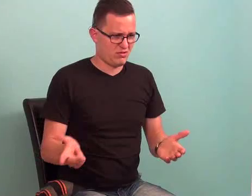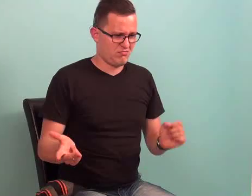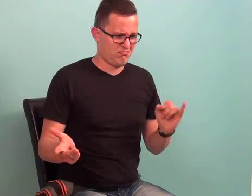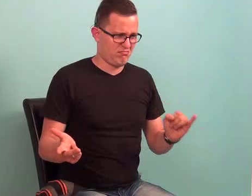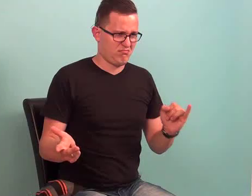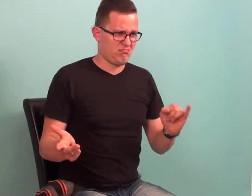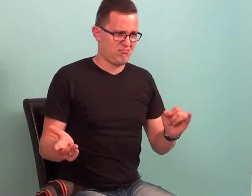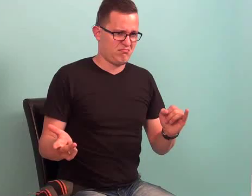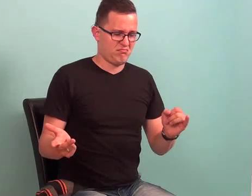Zastanawia się.